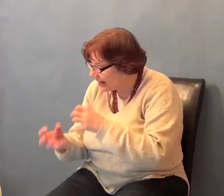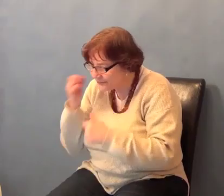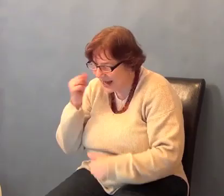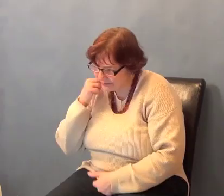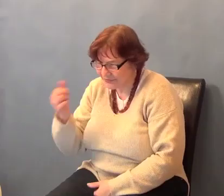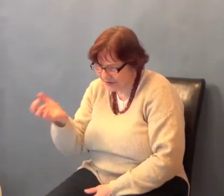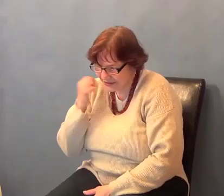Jabłko, no tak.